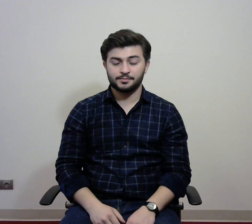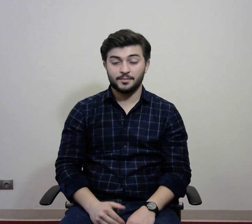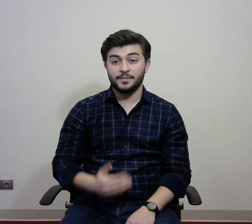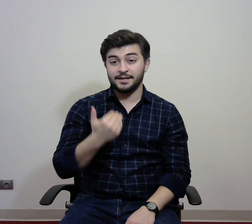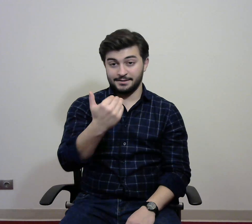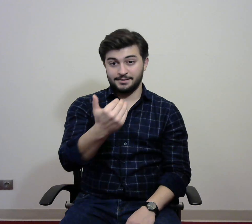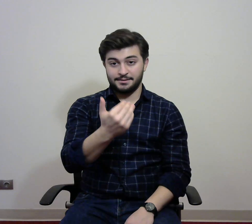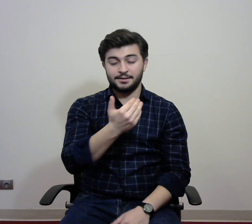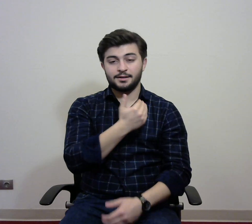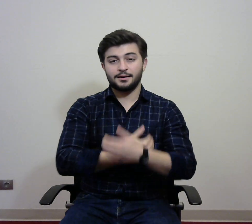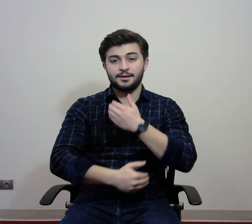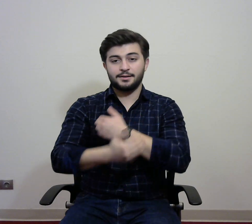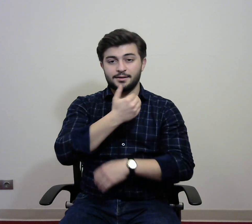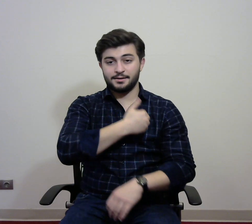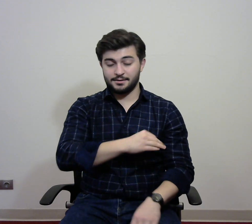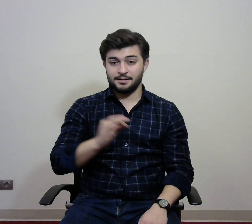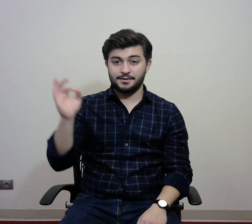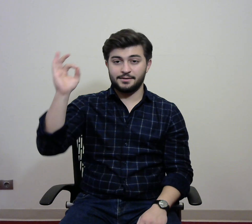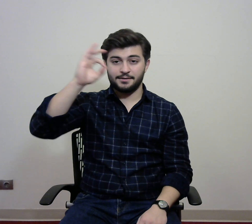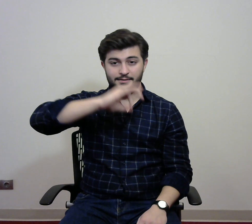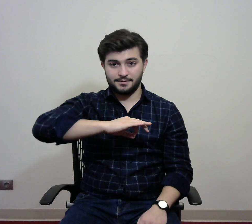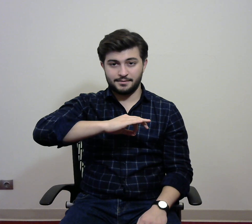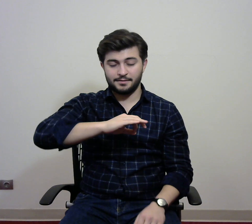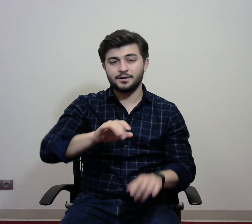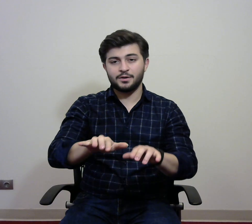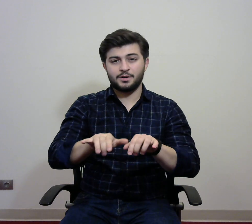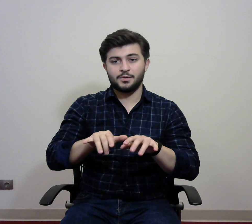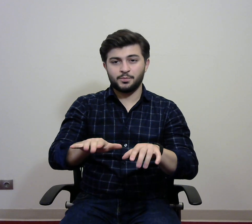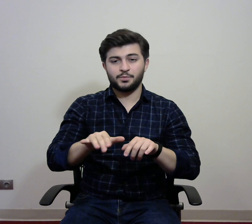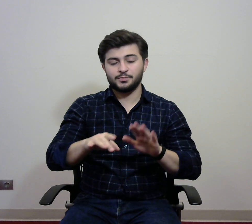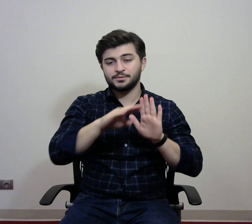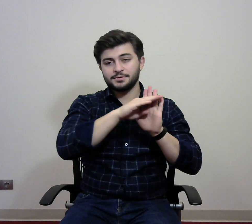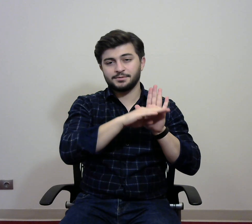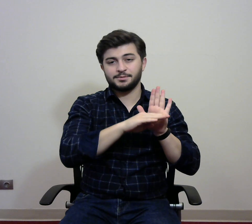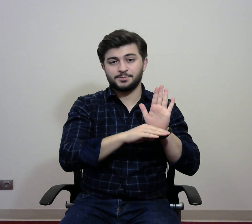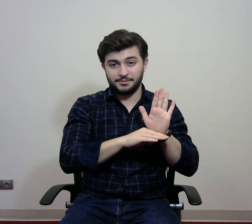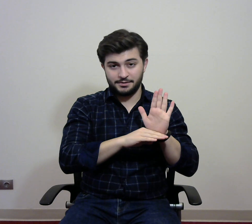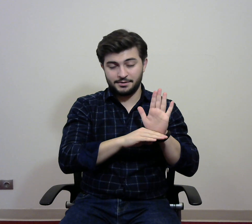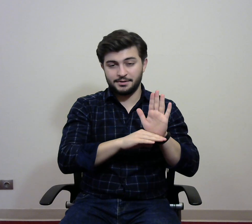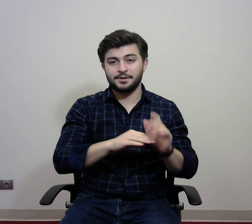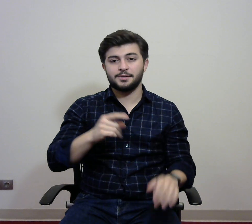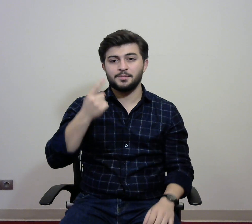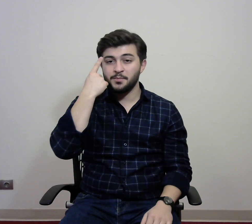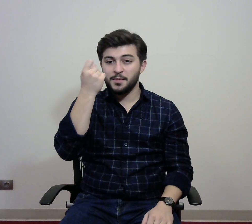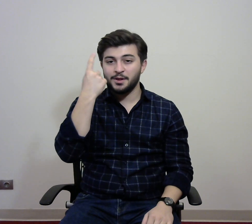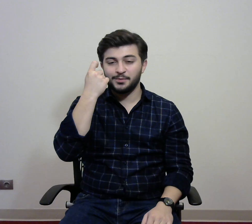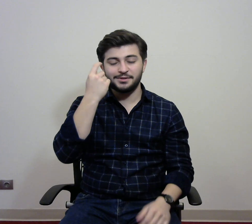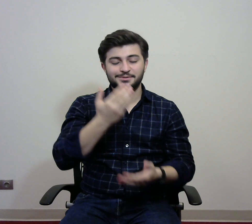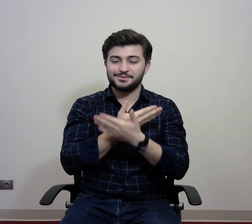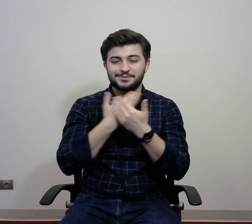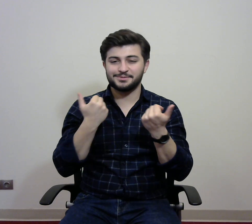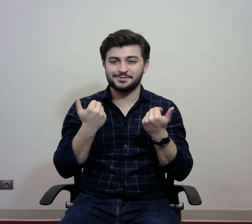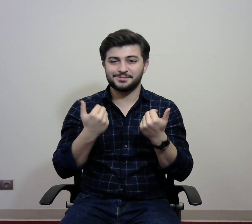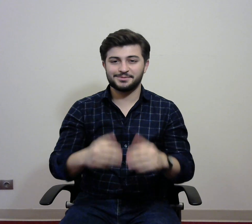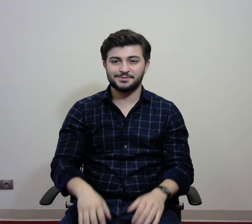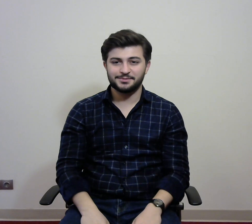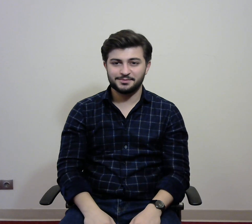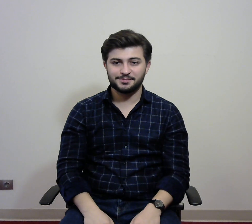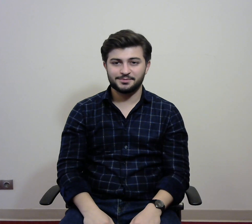Sizin əlilliyiniz haqqınızda sistemdə məlumat yoxdur